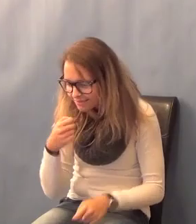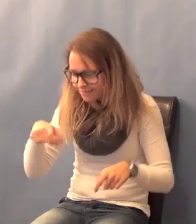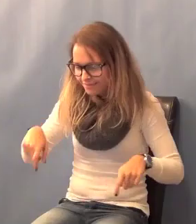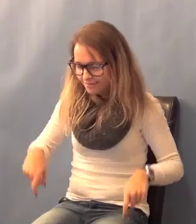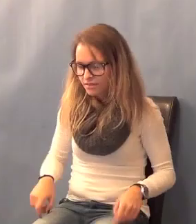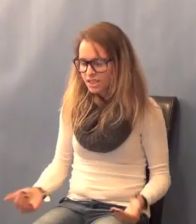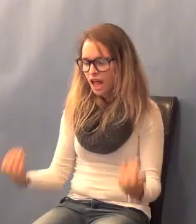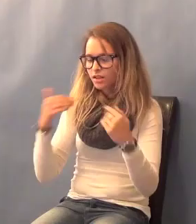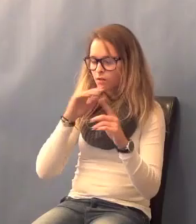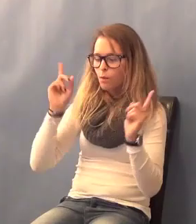Siedzieć na sankach, podobne.